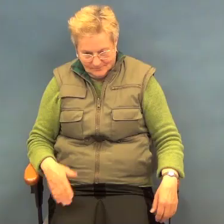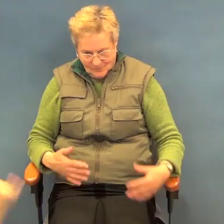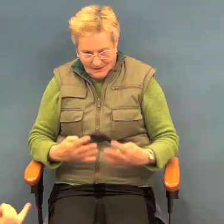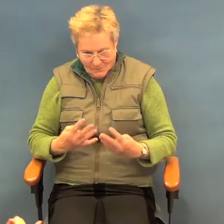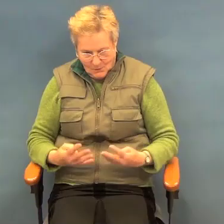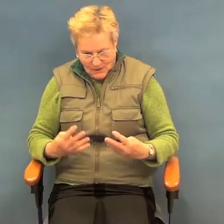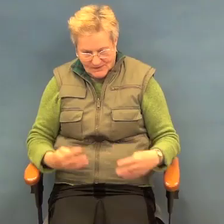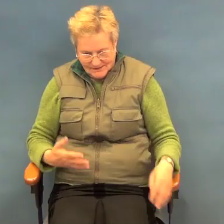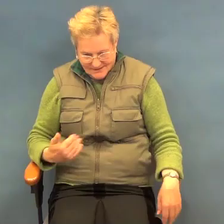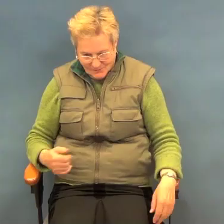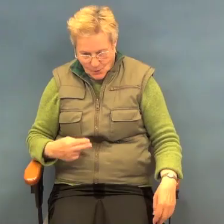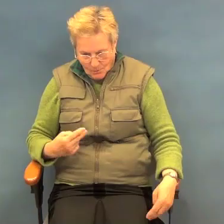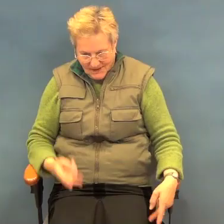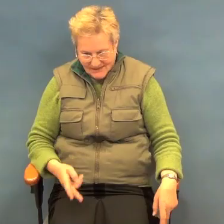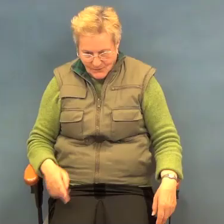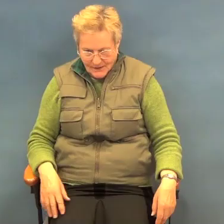Nie ma płotu, upadł...